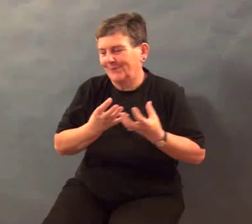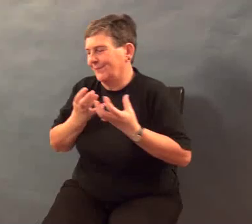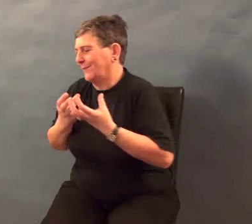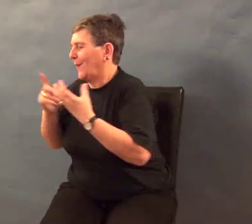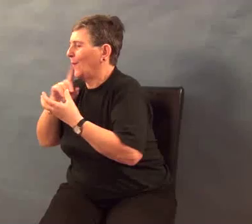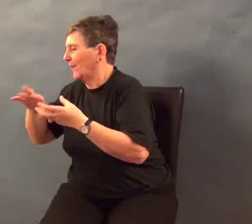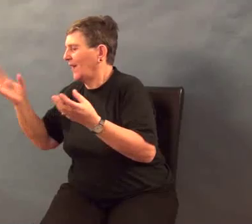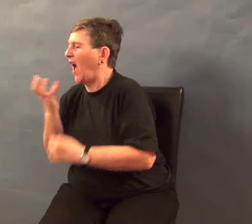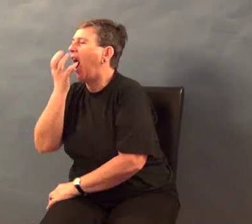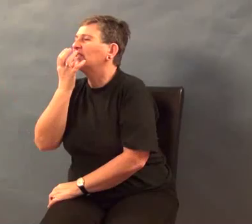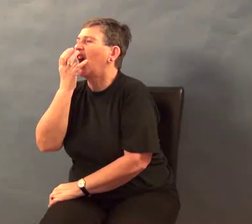Chłopiec rozdaje pozostałym gruszki, zjadają je.